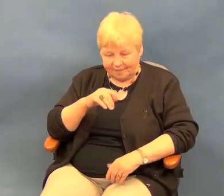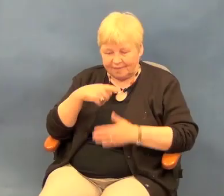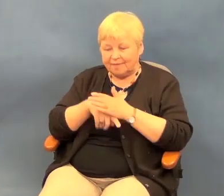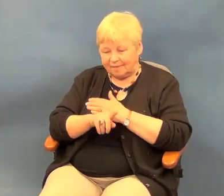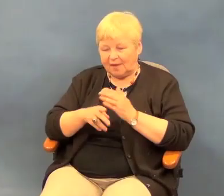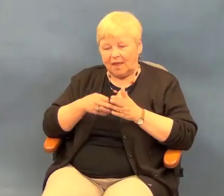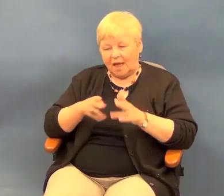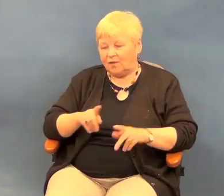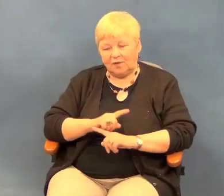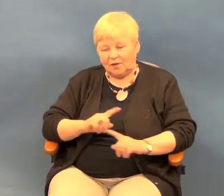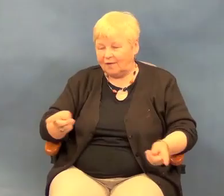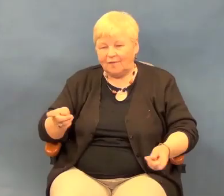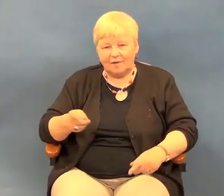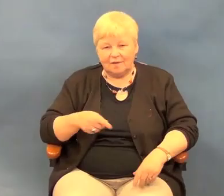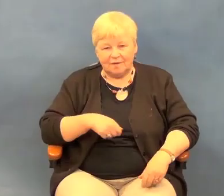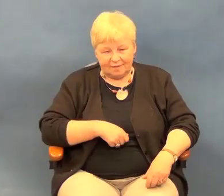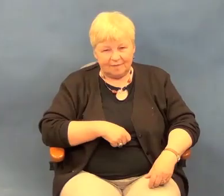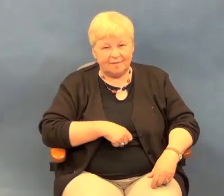W podziemiach, na ulicy nie można.